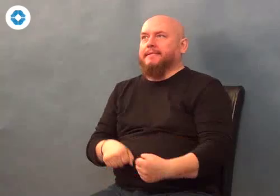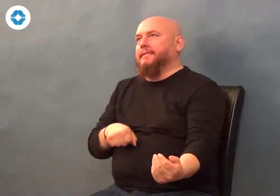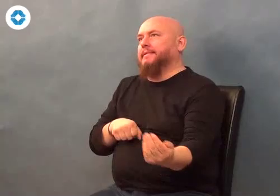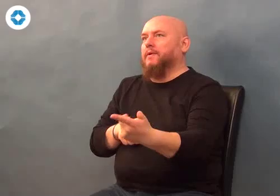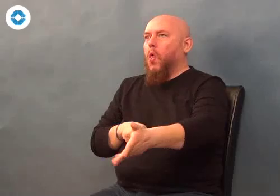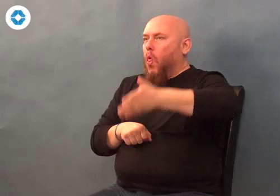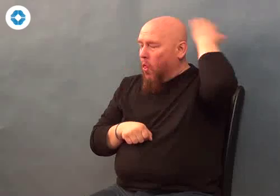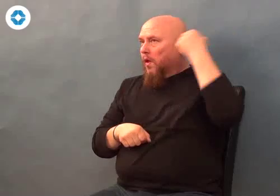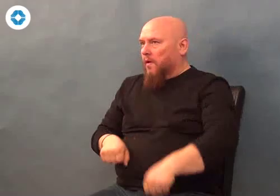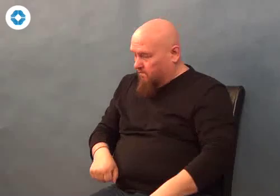Wiatr zwiewa mu kapelusz z głowy.